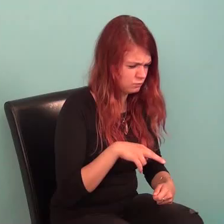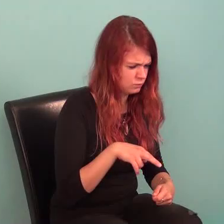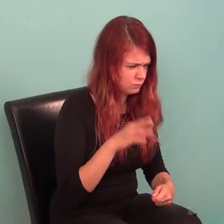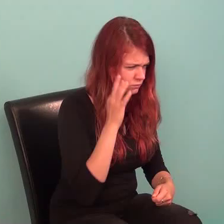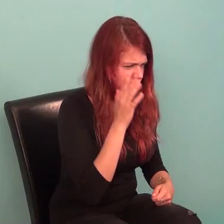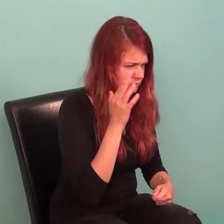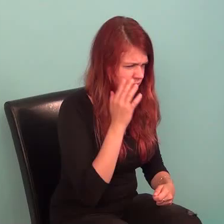Zastanawia się.